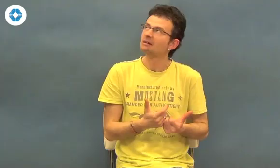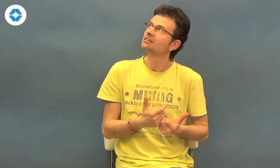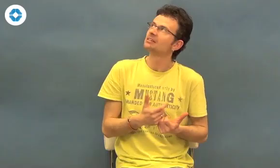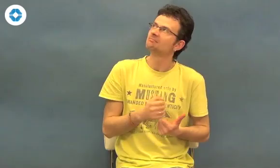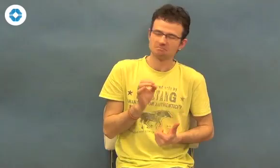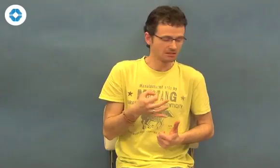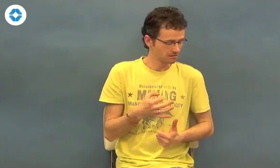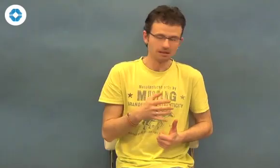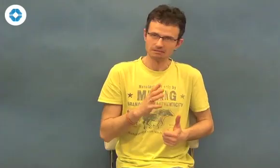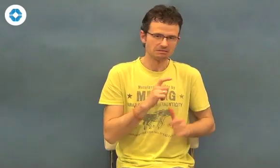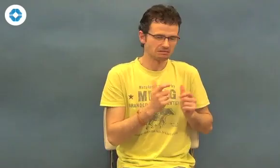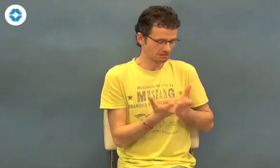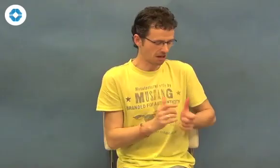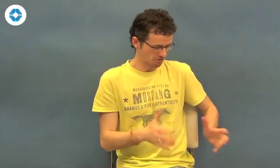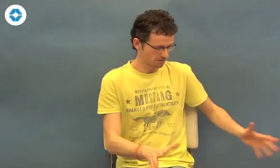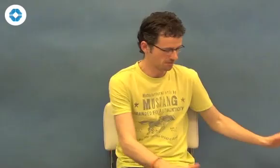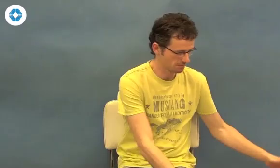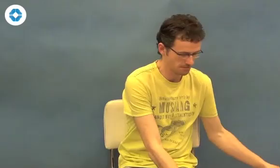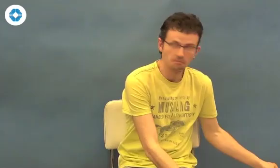Zdecydował się i wziął cały kosz.